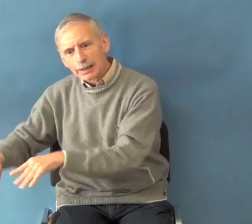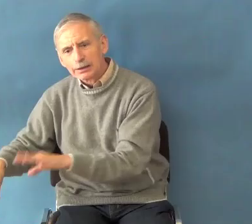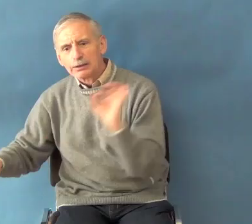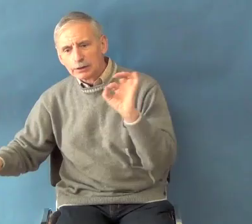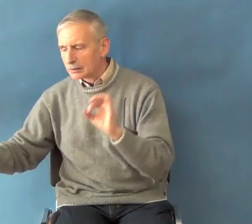Czapka chłopca.